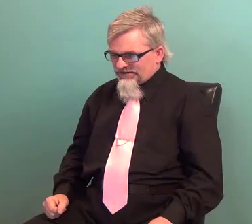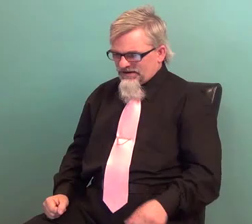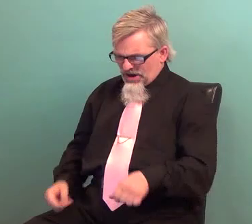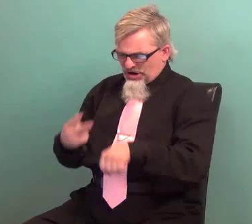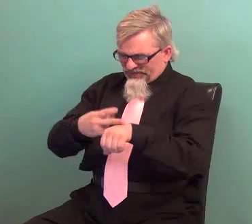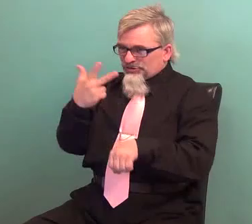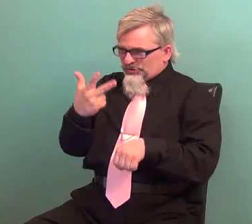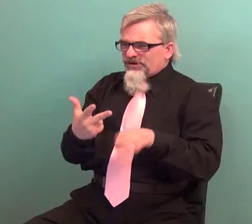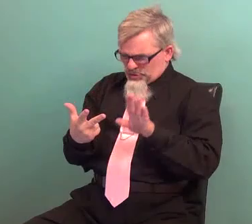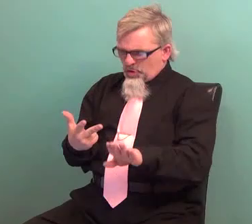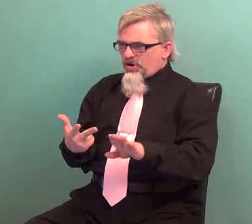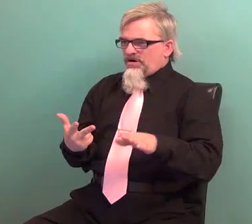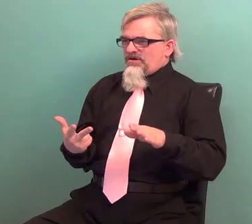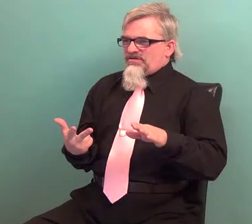Dwudziesty trzeci niech zostanie.